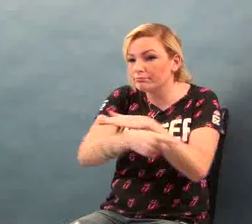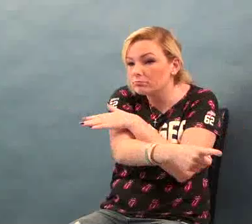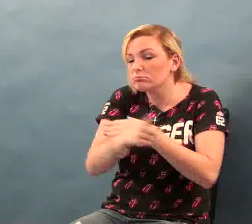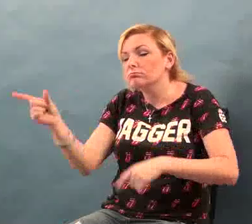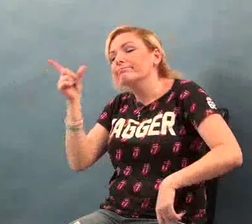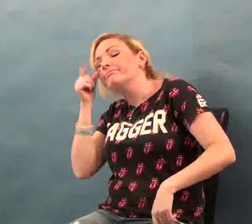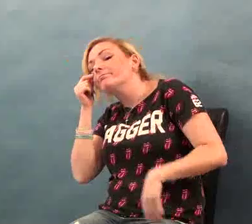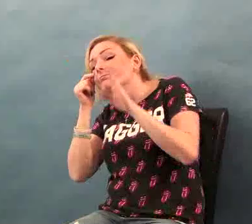Oboje nadal spali.